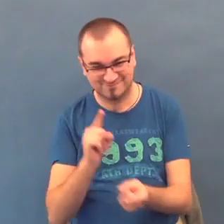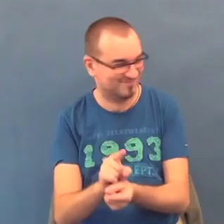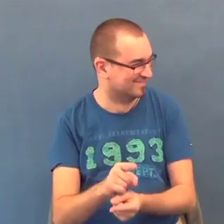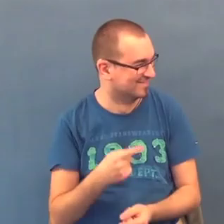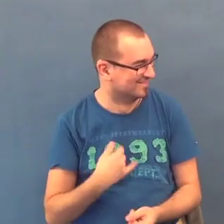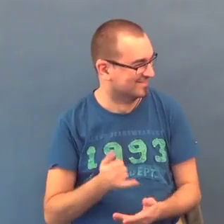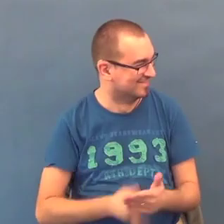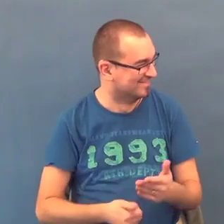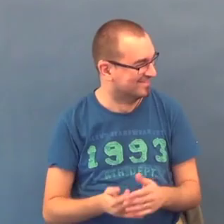Opuszczę/Zignoruję.